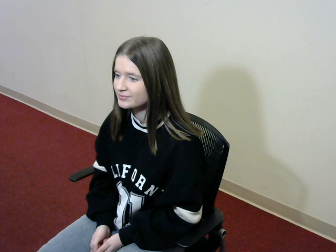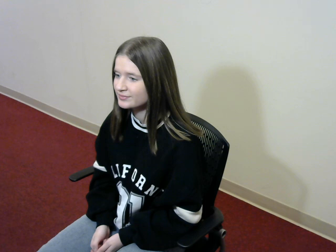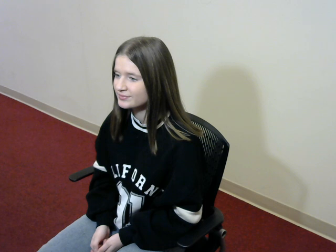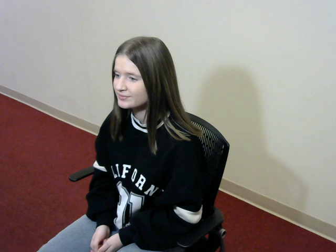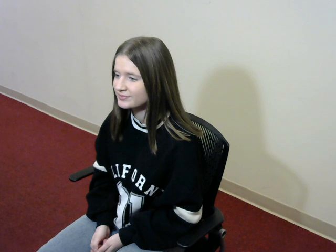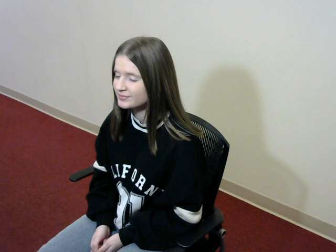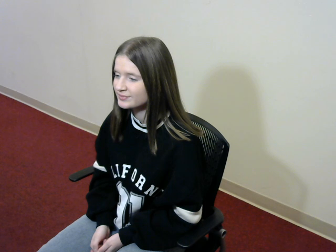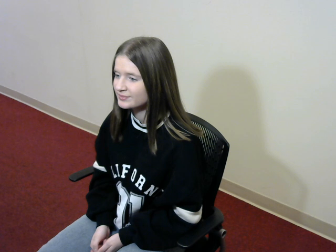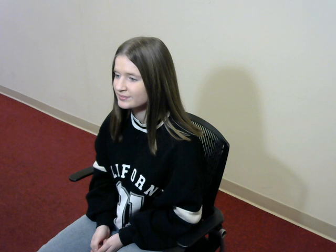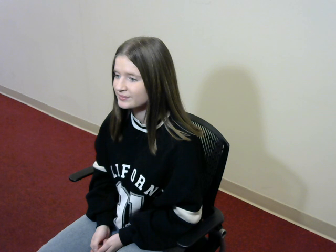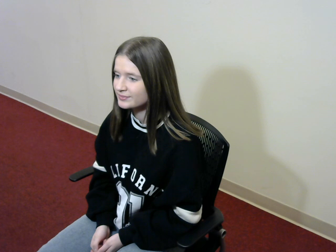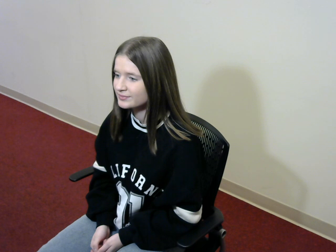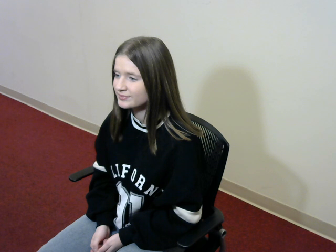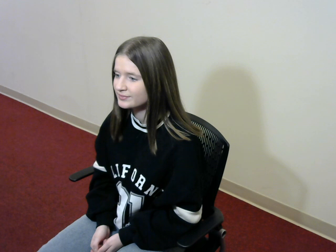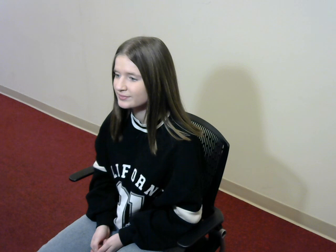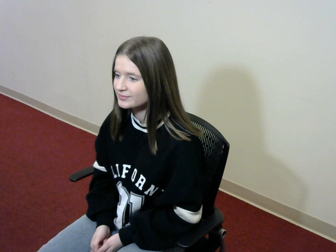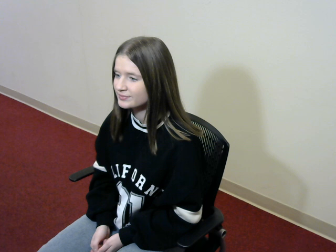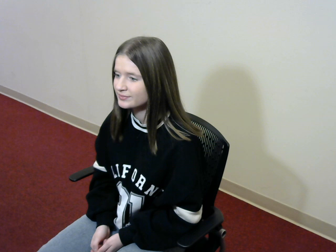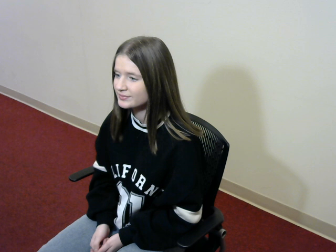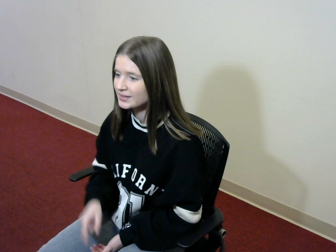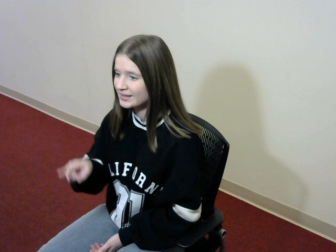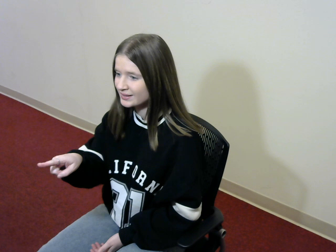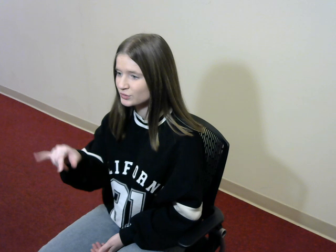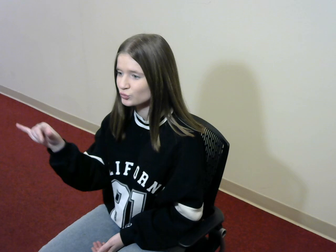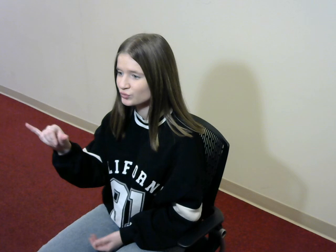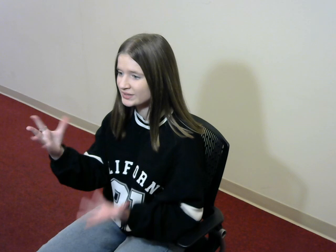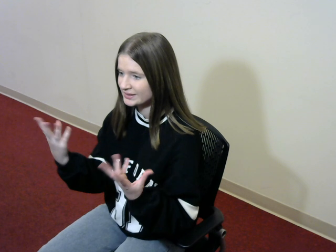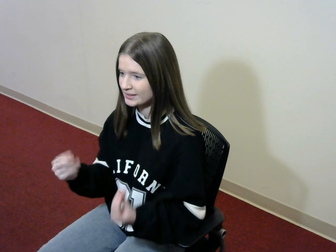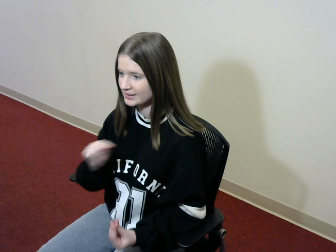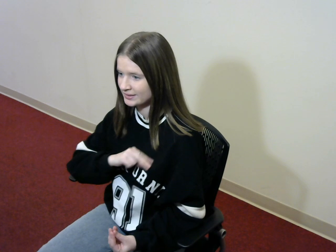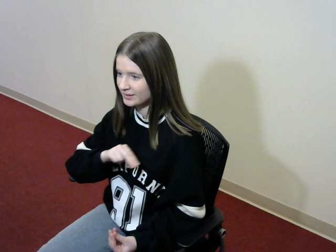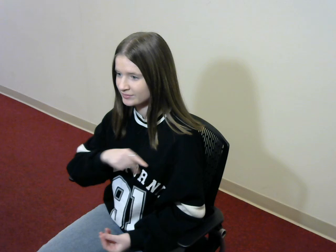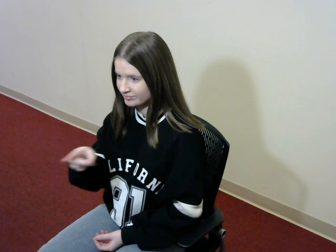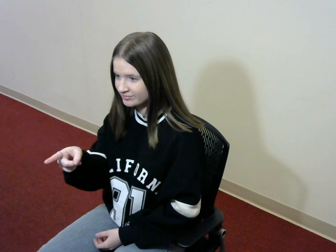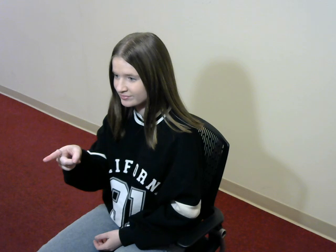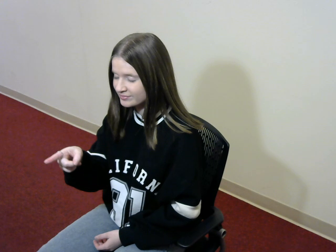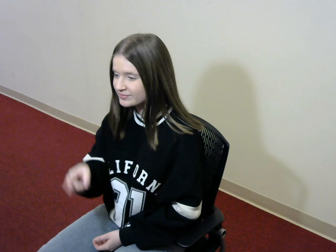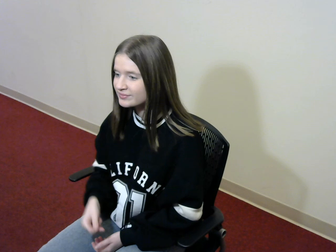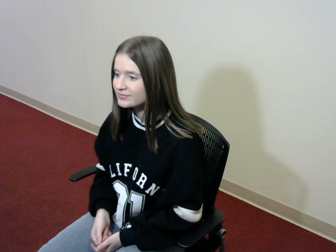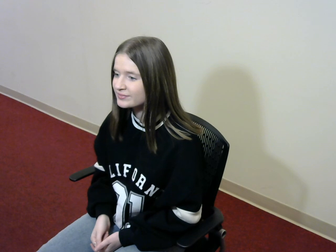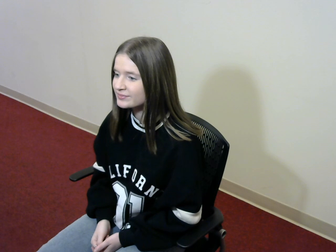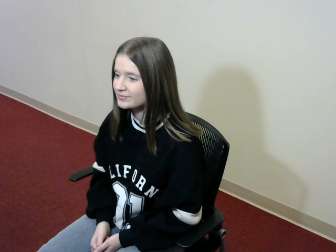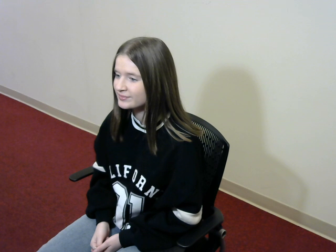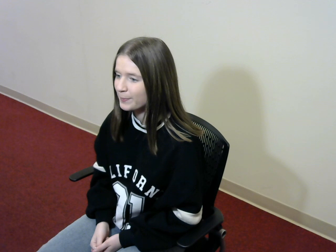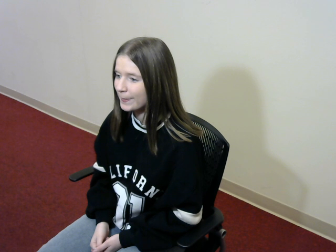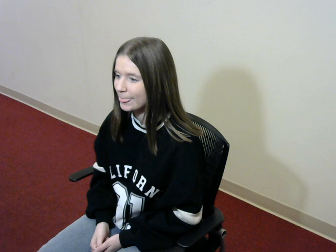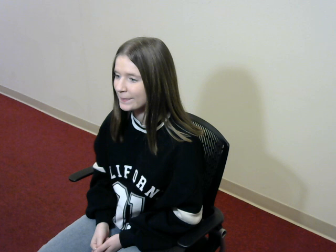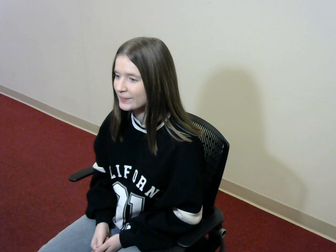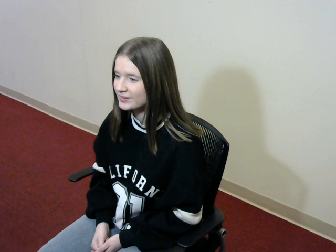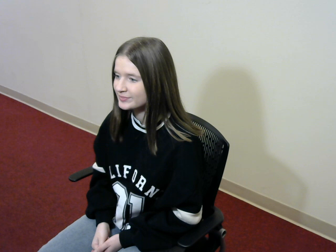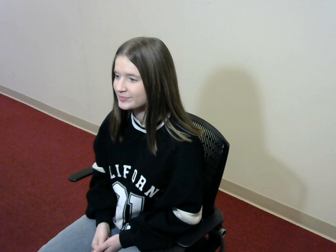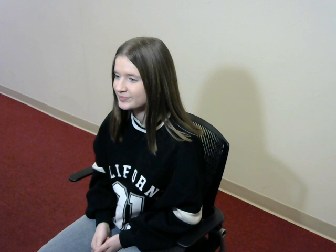Sən şənbə günü işləyirsən?